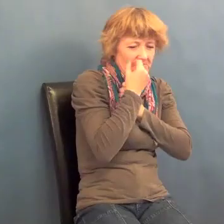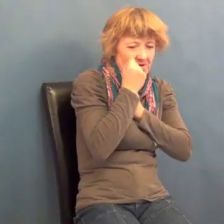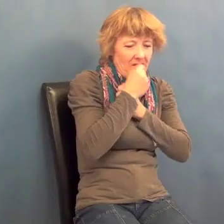Zasypia.